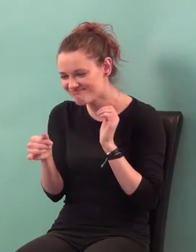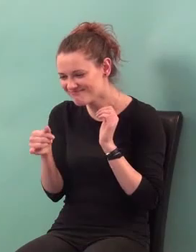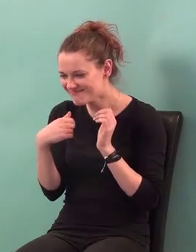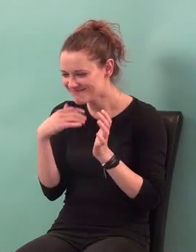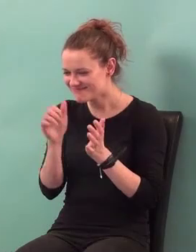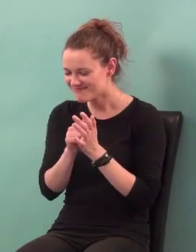Jestem zajęta.